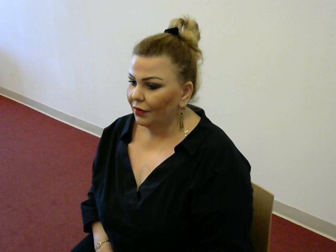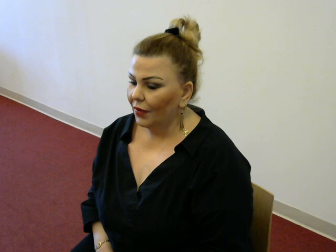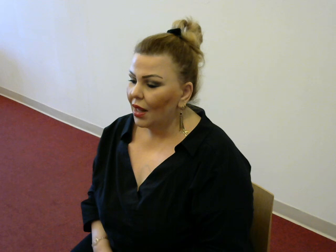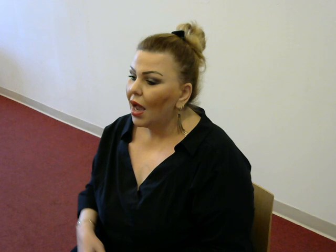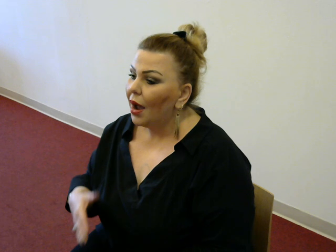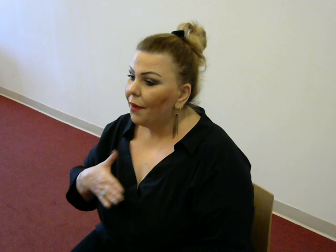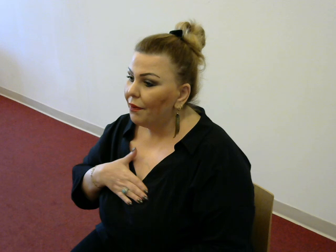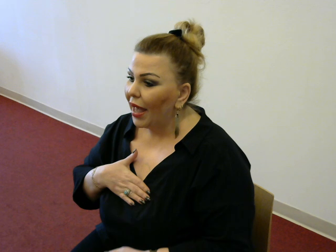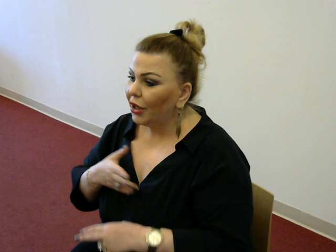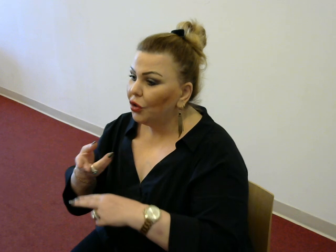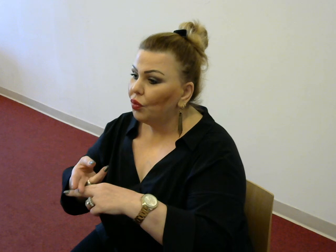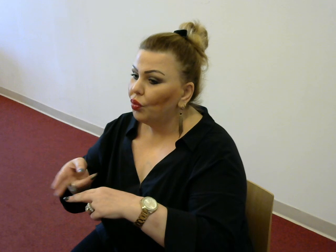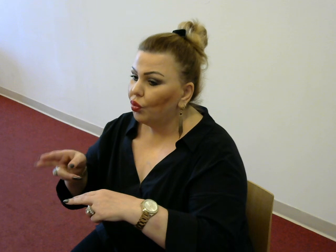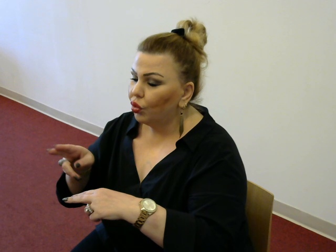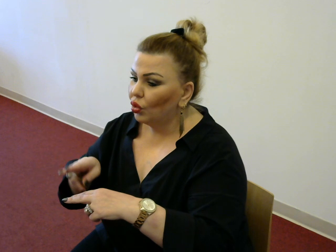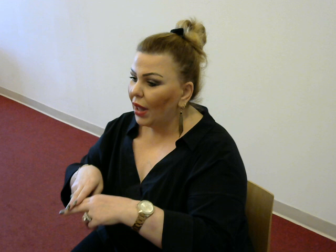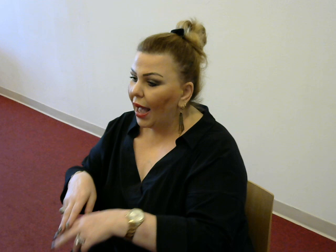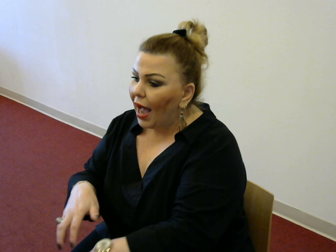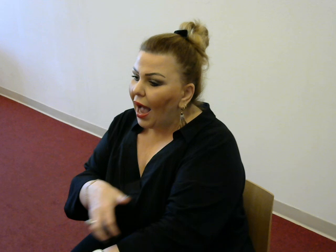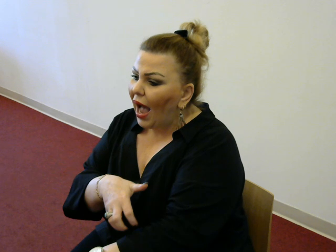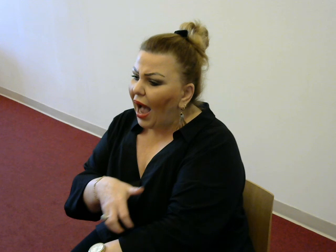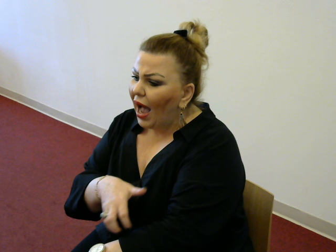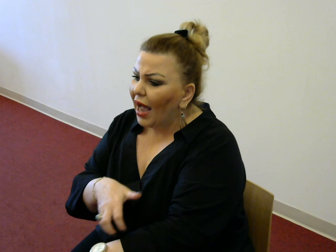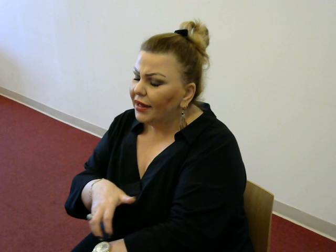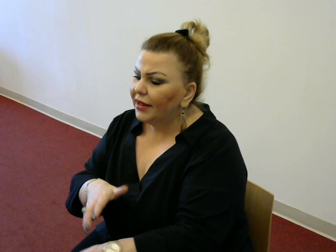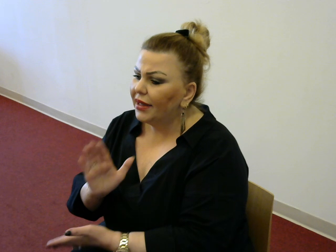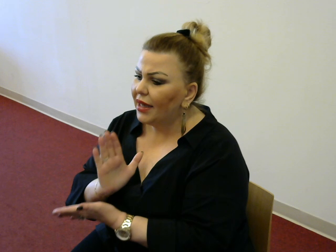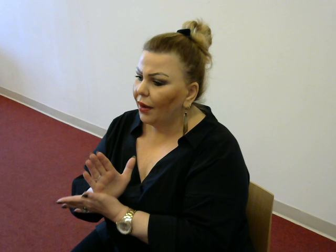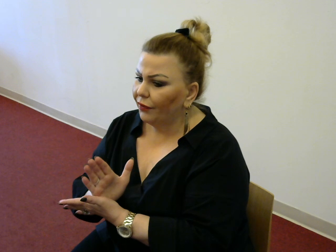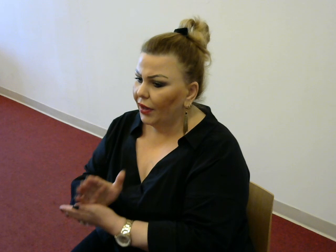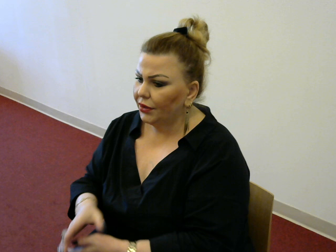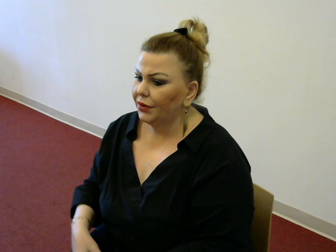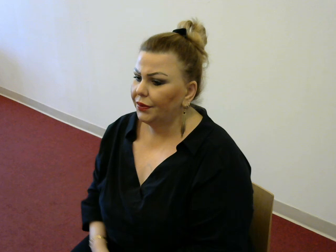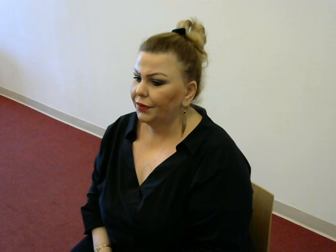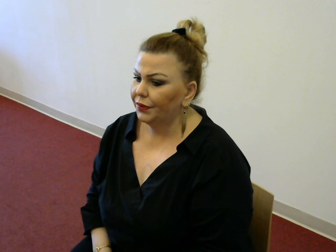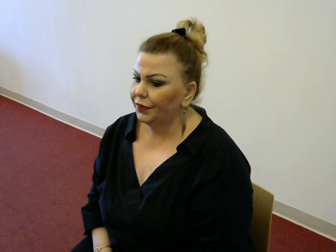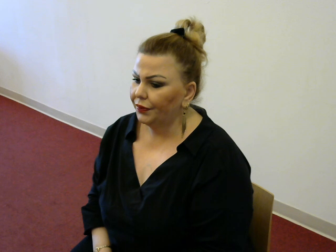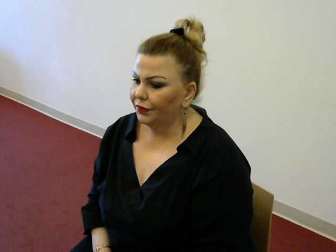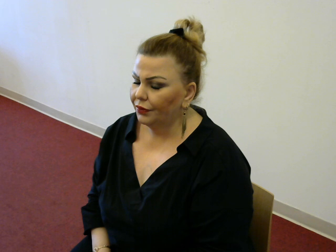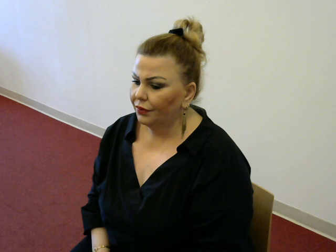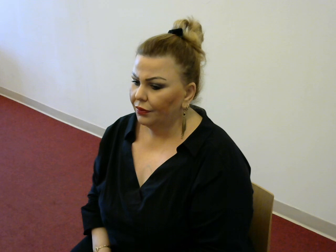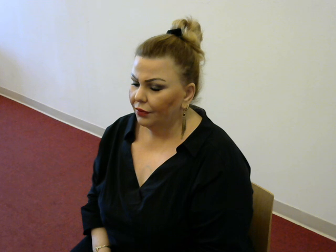Mənim buna alergiyam var